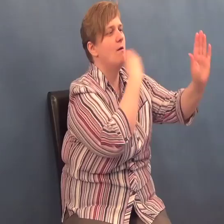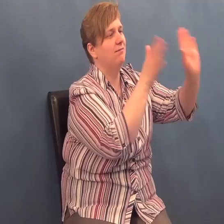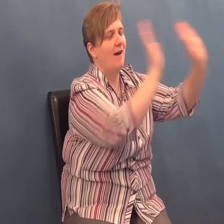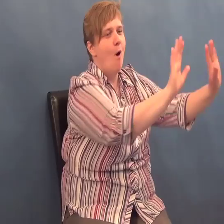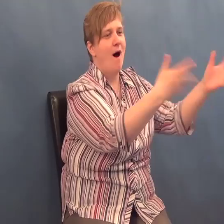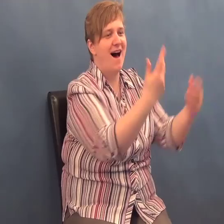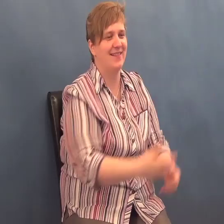Przykleić naklejkę i jest łatwiej.